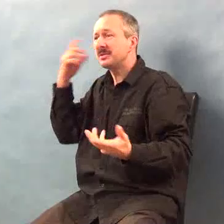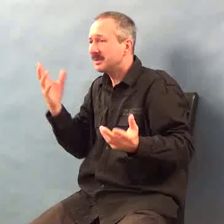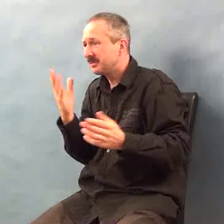Już.